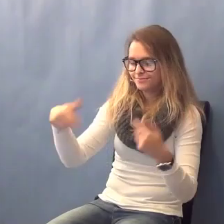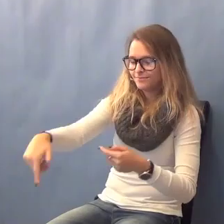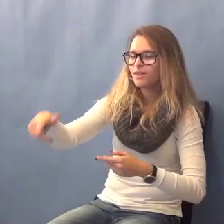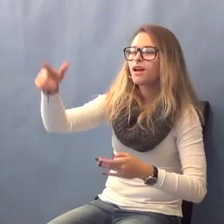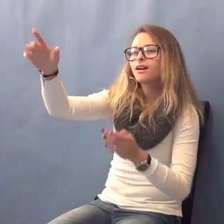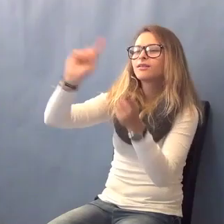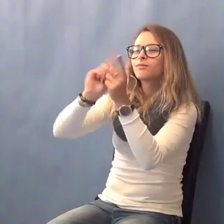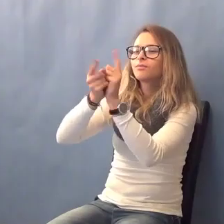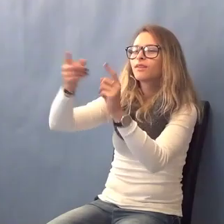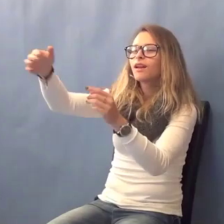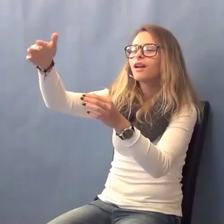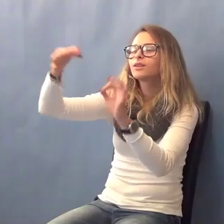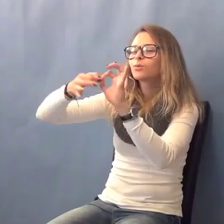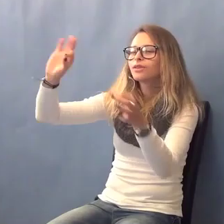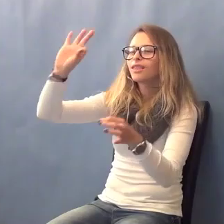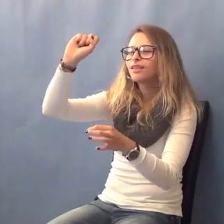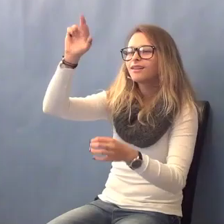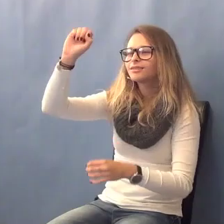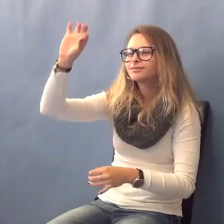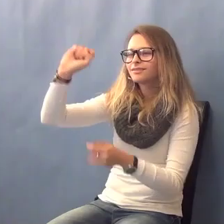Spotkamy się w Złotych Tarasach.